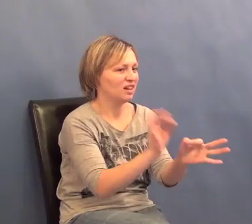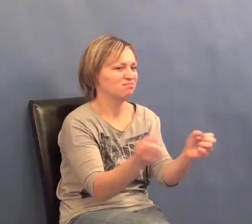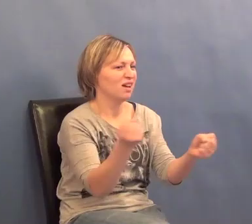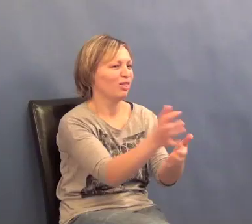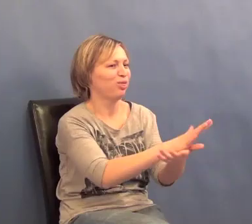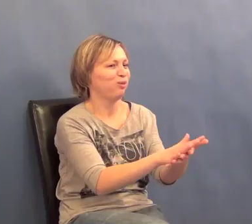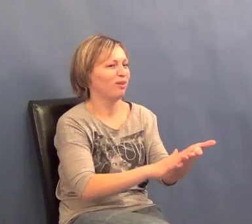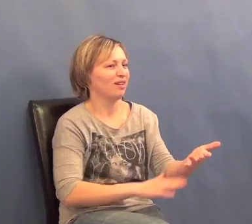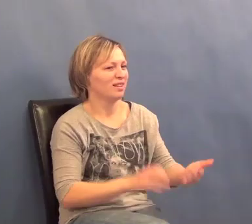Jest bardzo tłuste.